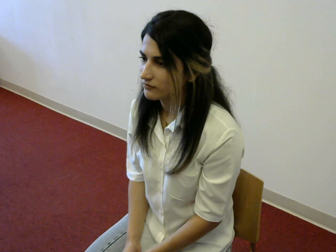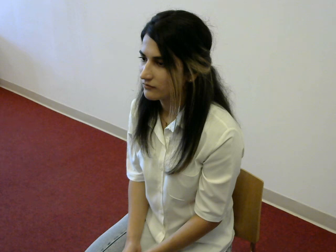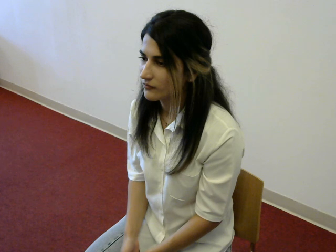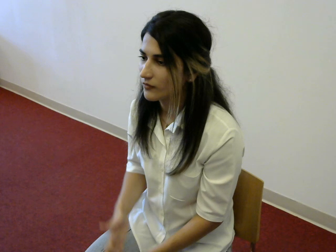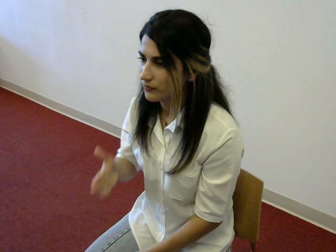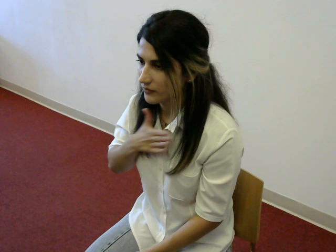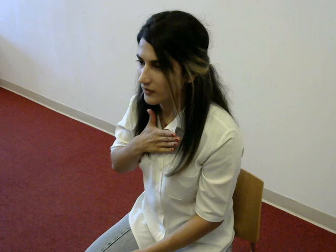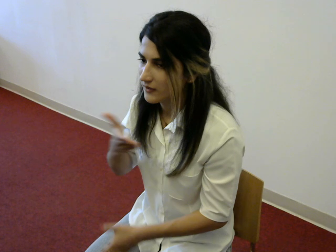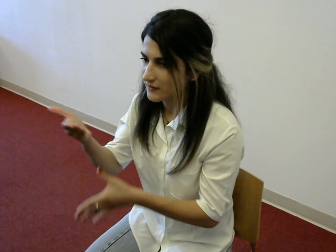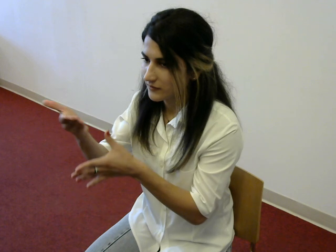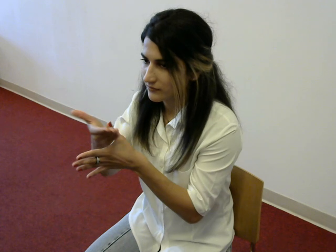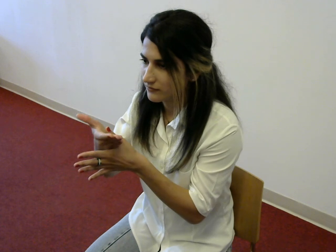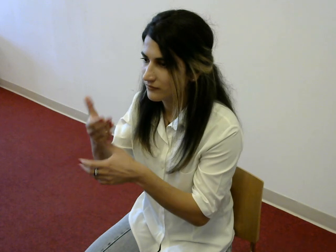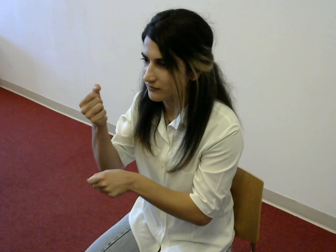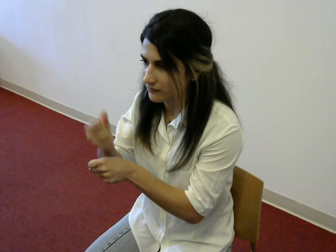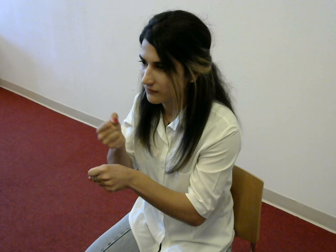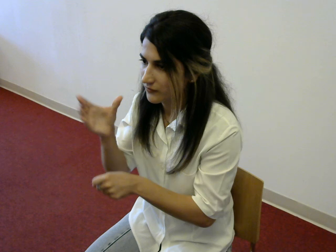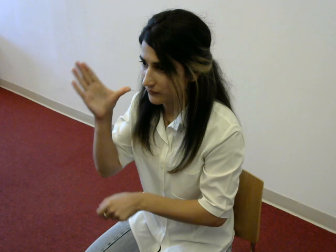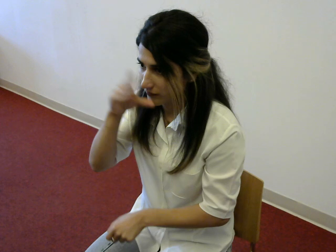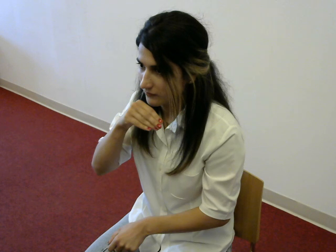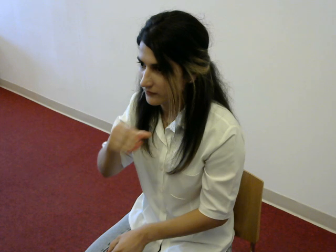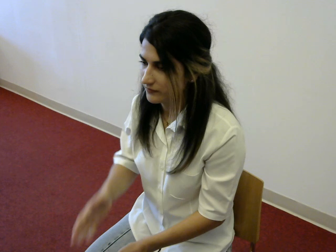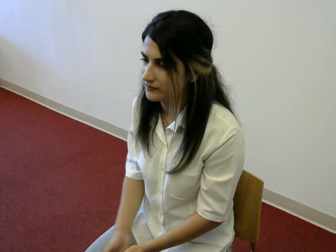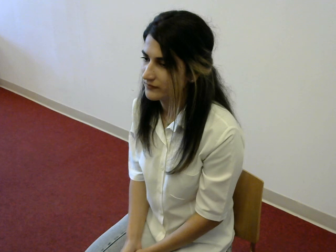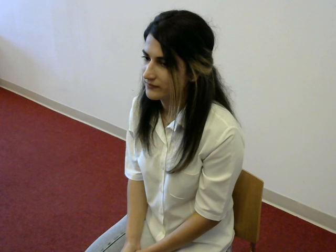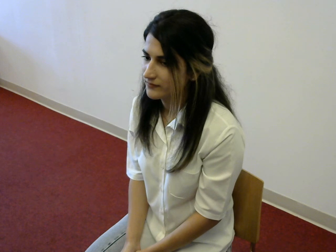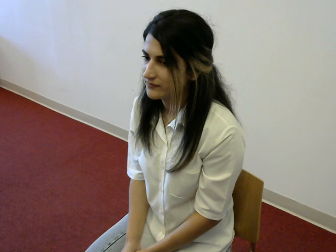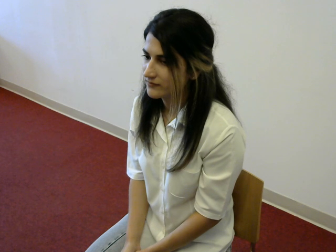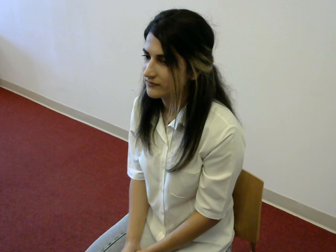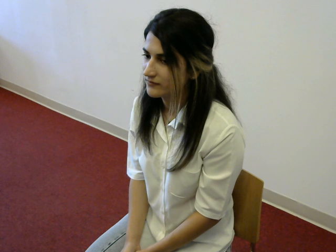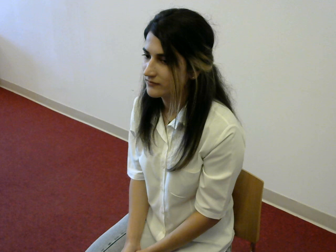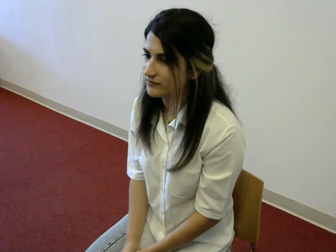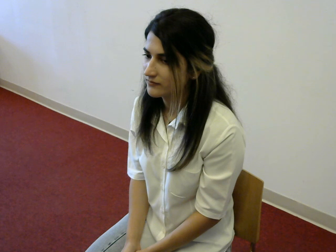Mənə kömək edə bilərsinizmi?